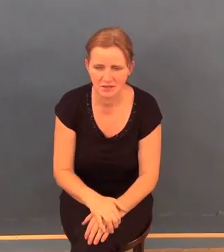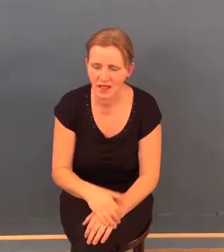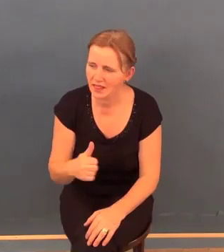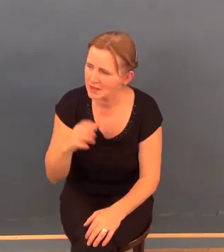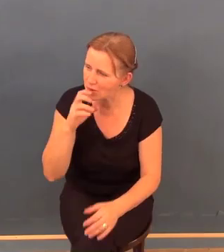O czymś zapomniałam.